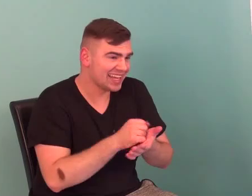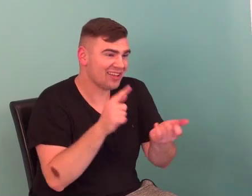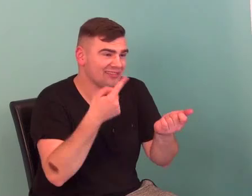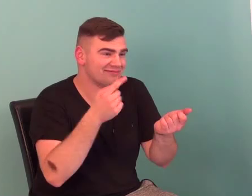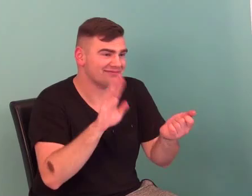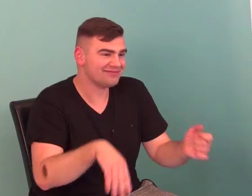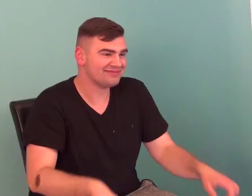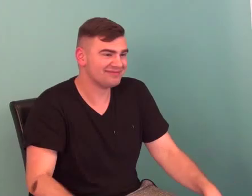Dobra, godzina.